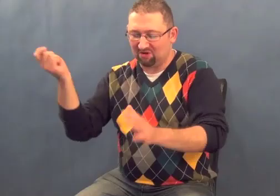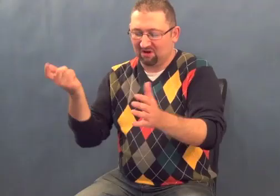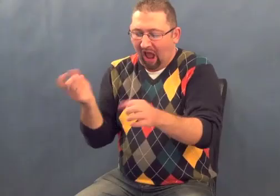Akurat...